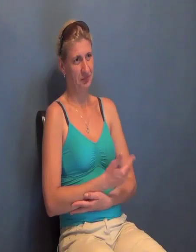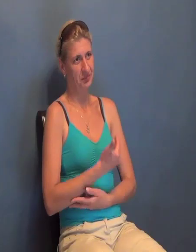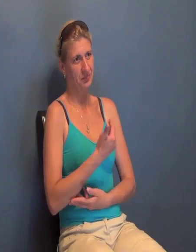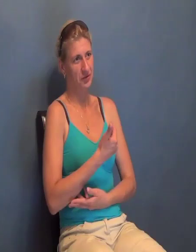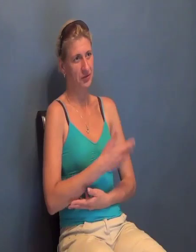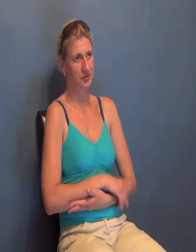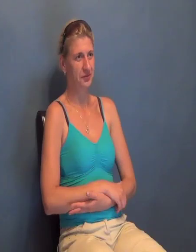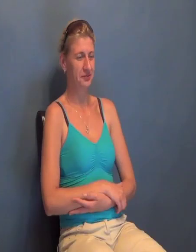Może.